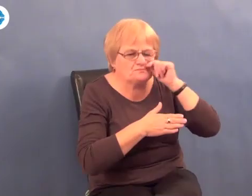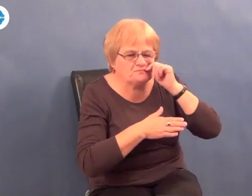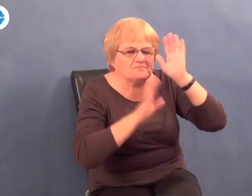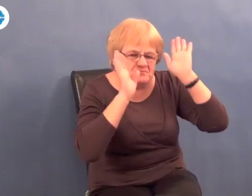Dobra.